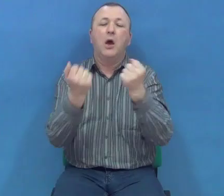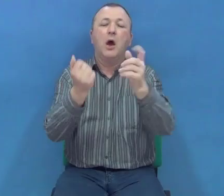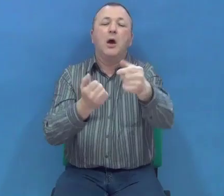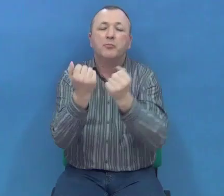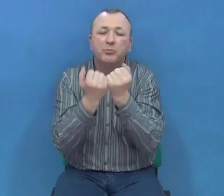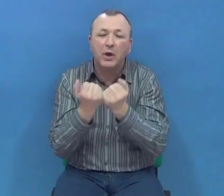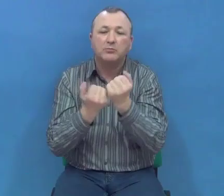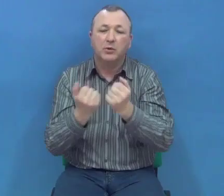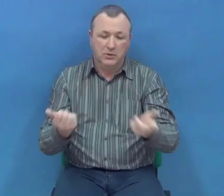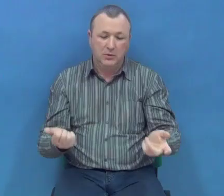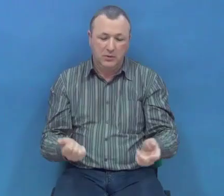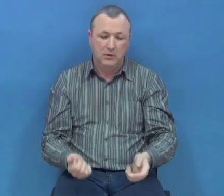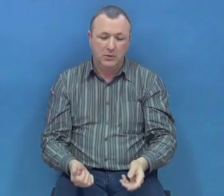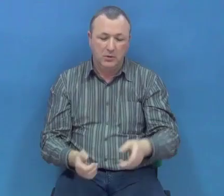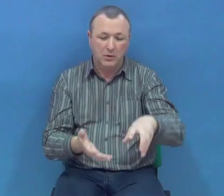Papier...